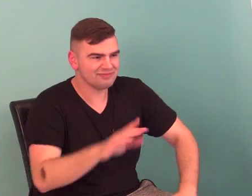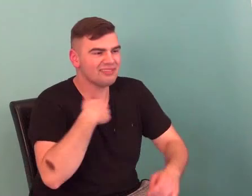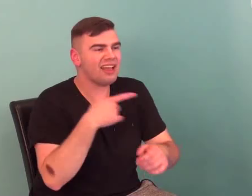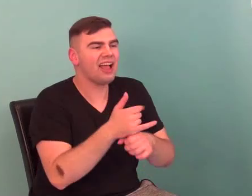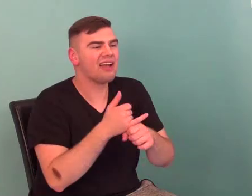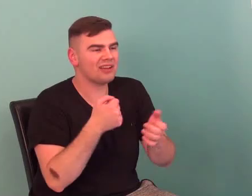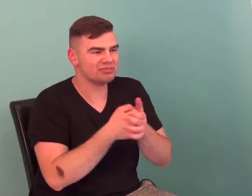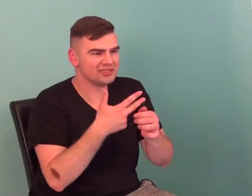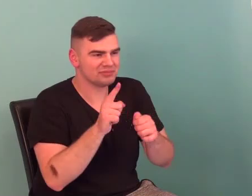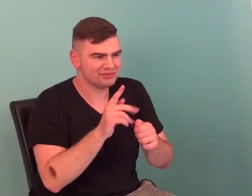Na kawę to maksymalnie do trzydziestu minut.